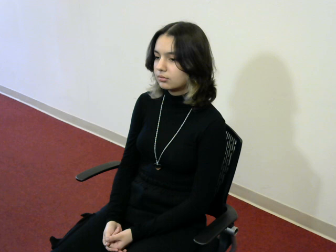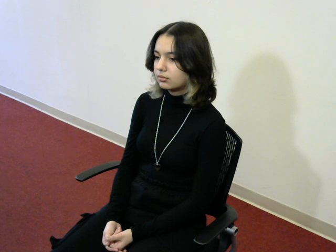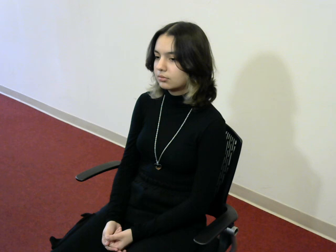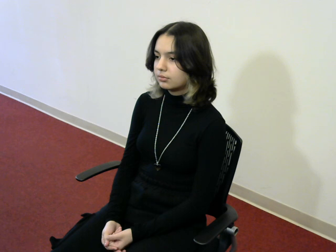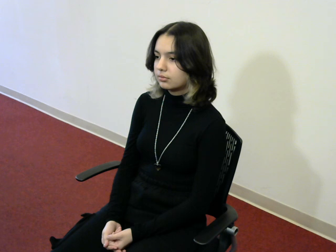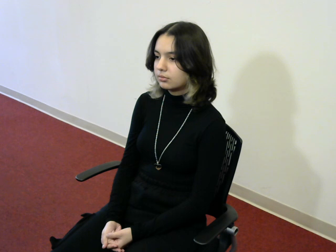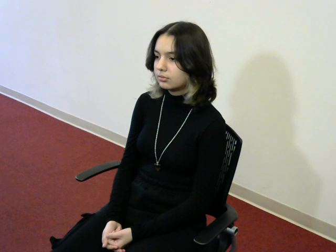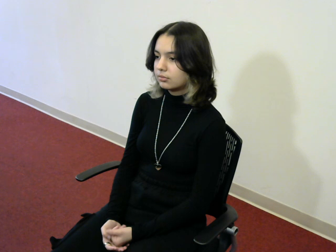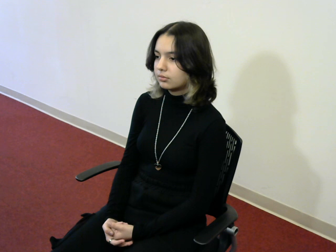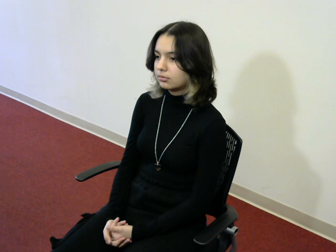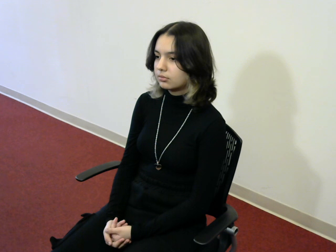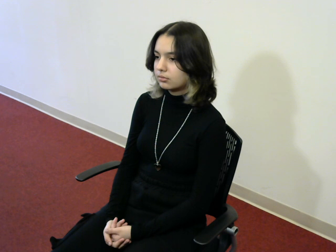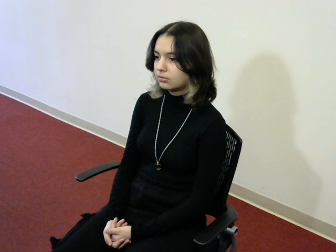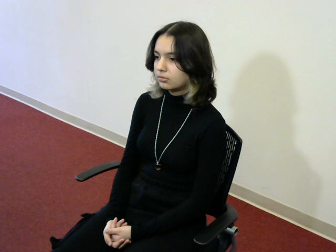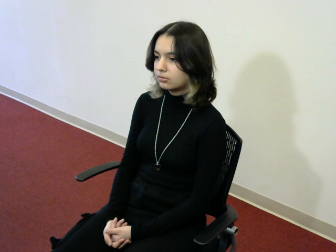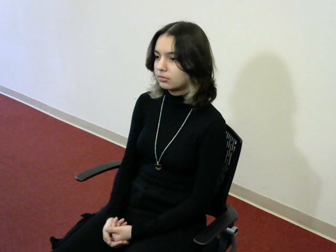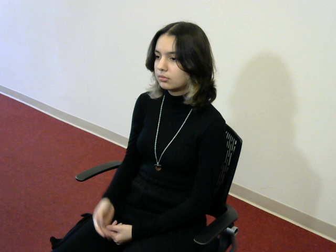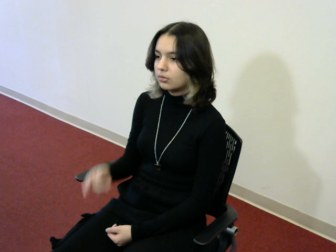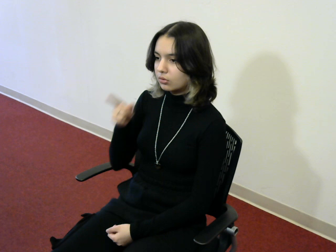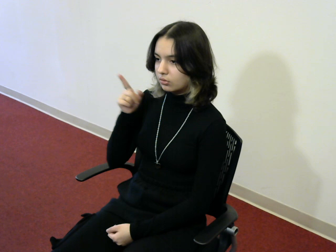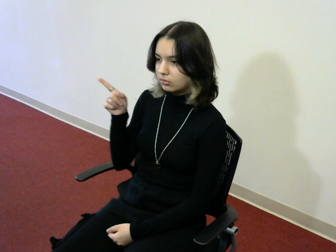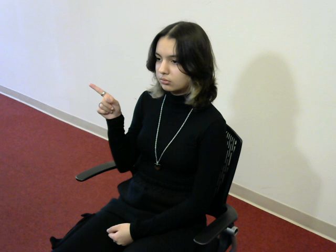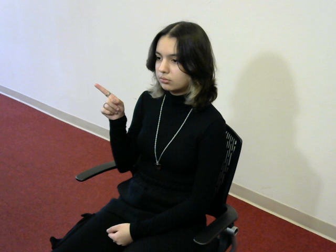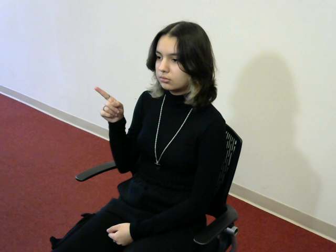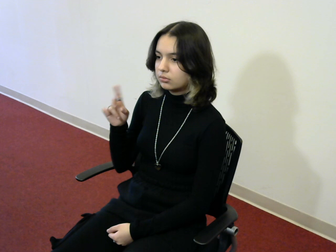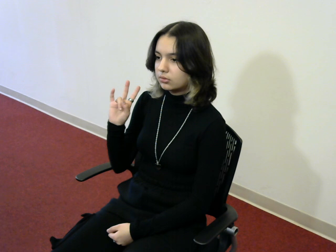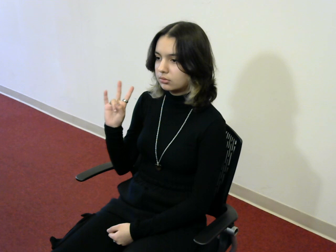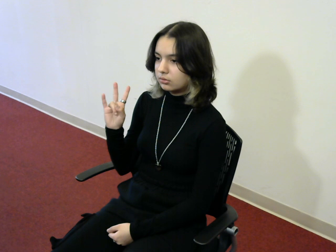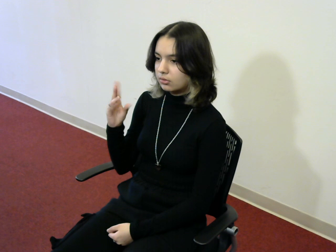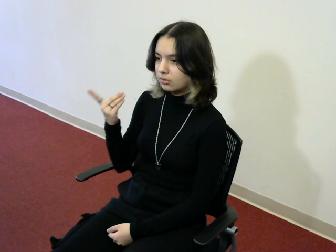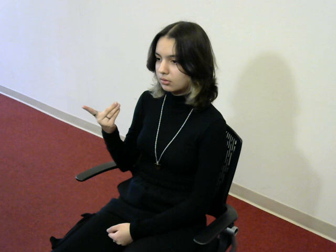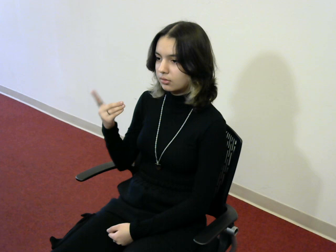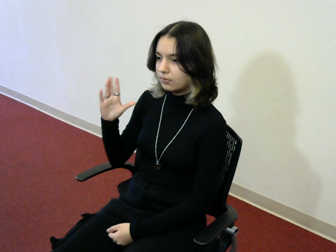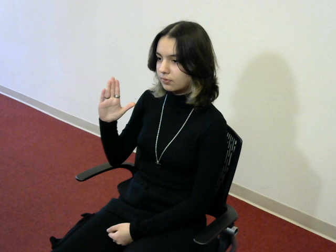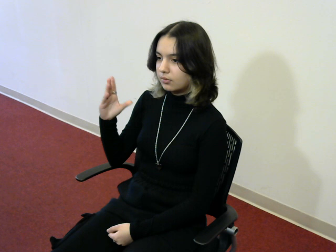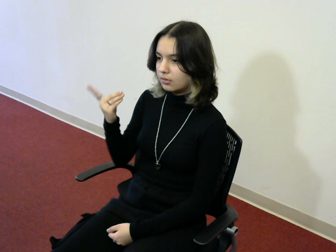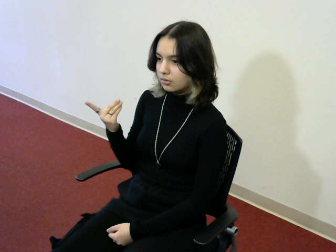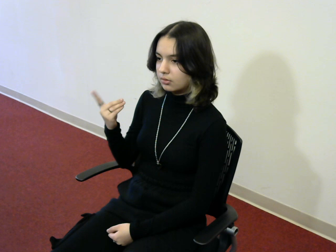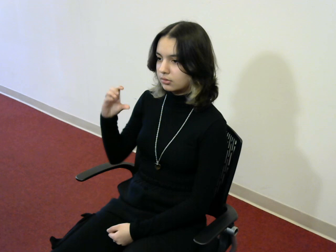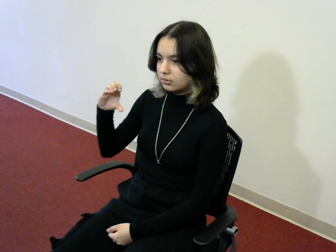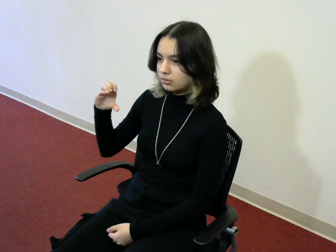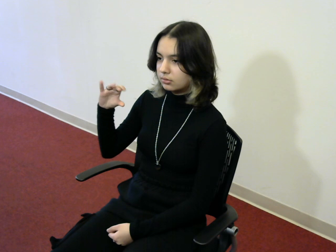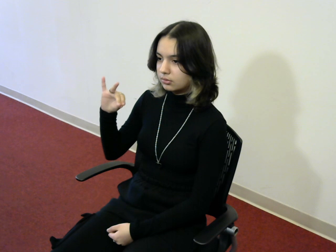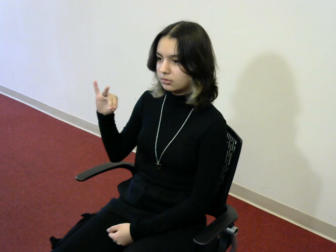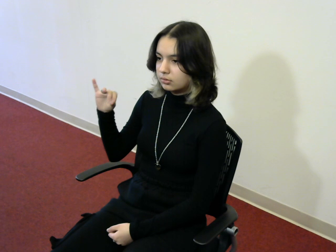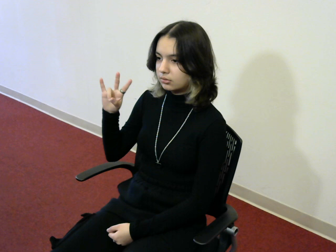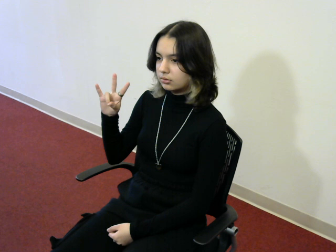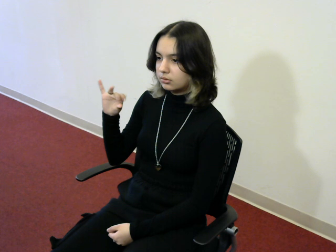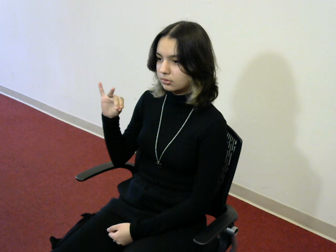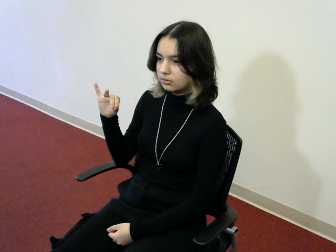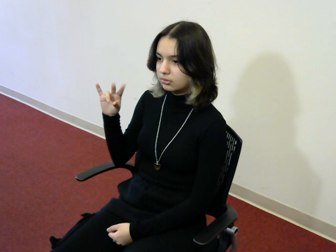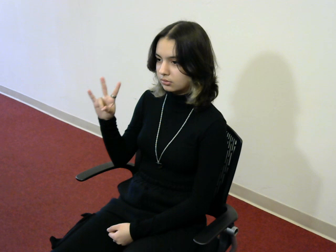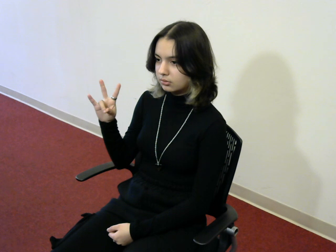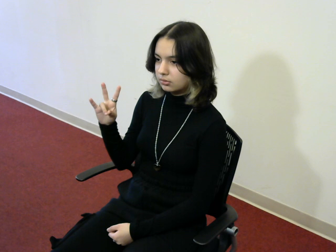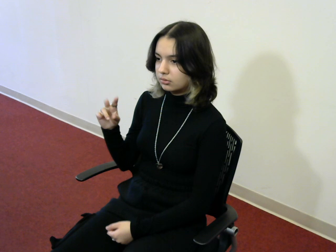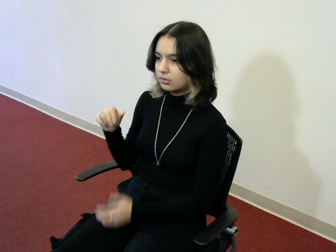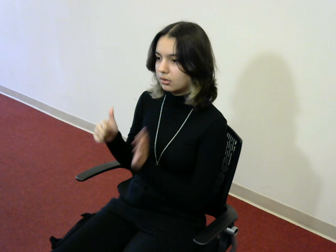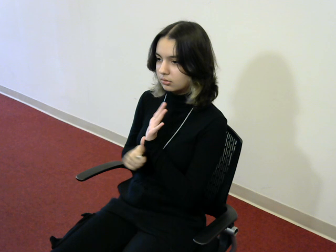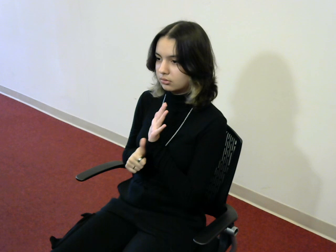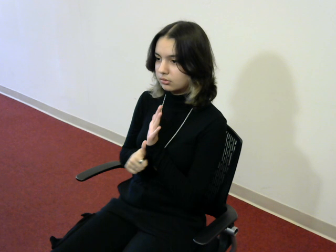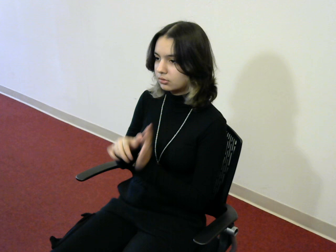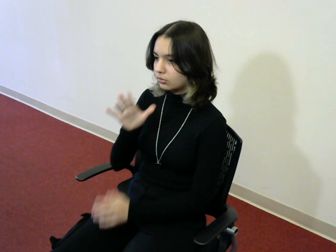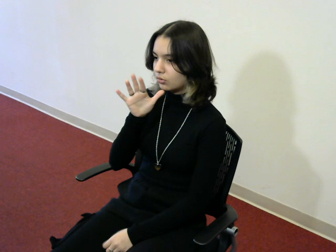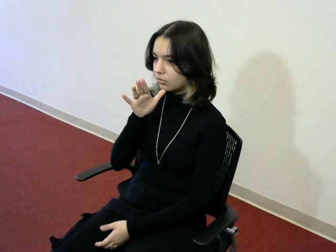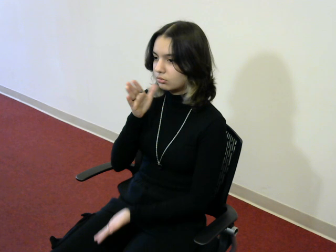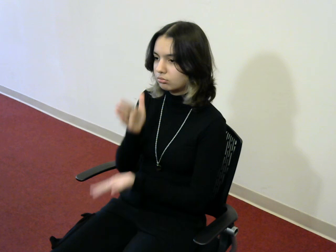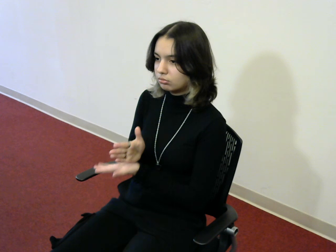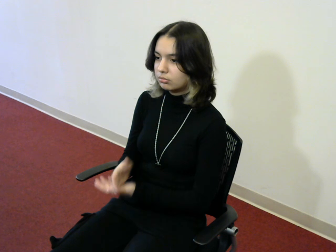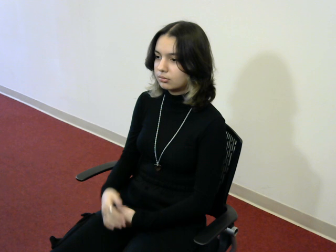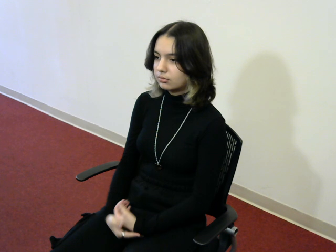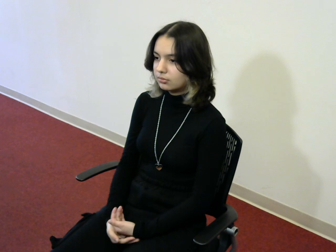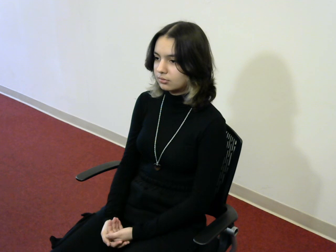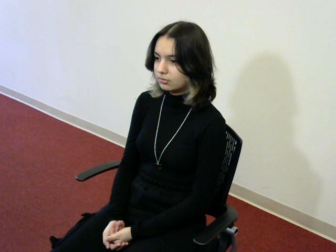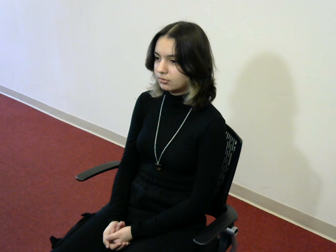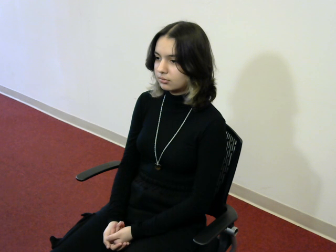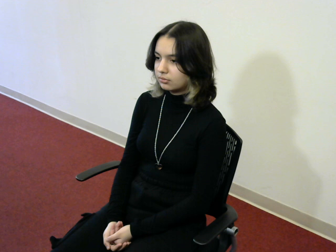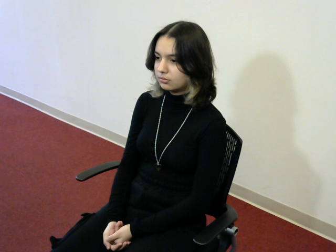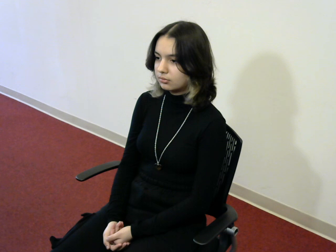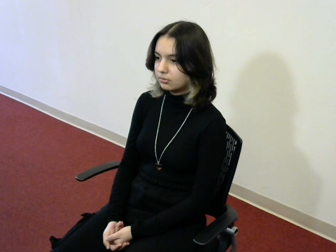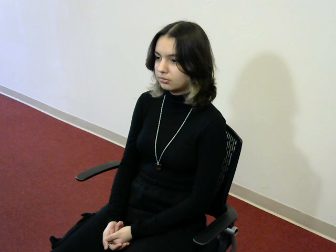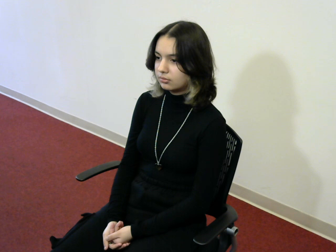Onun nəvəsinin 6 yaşı var